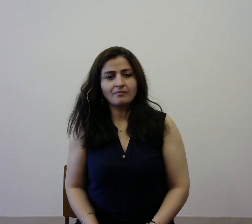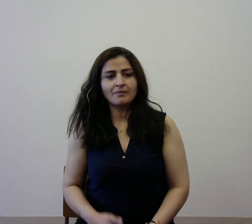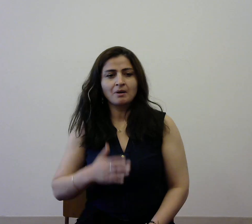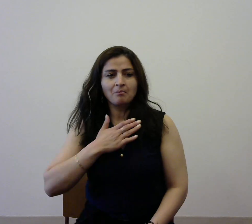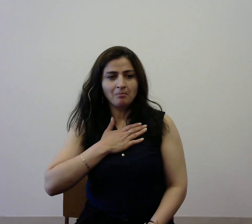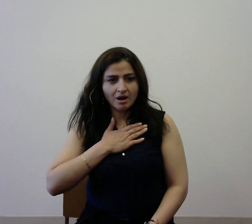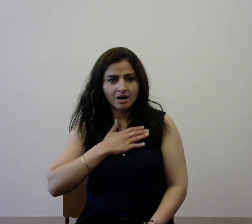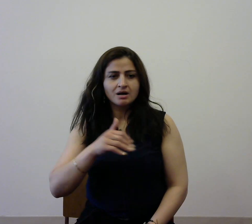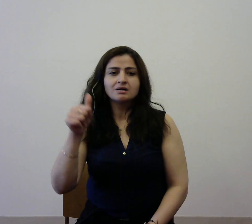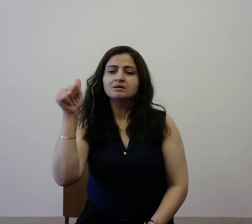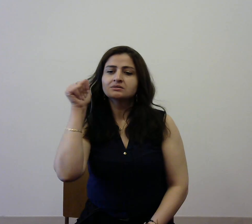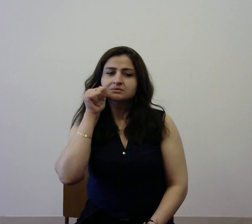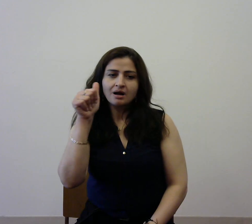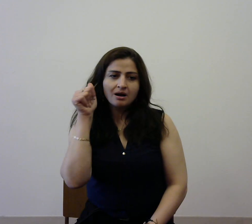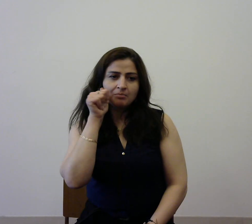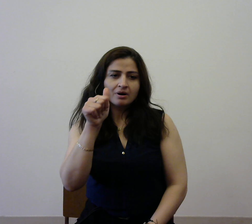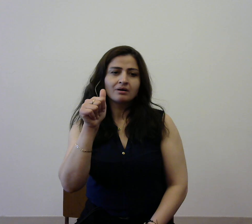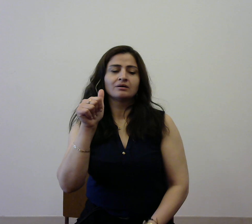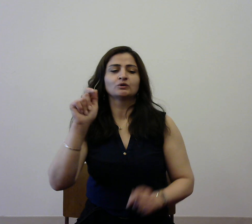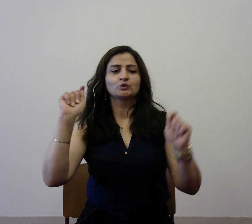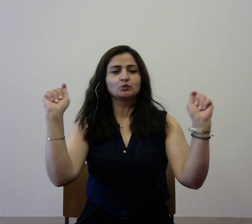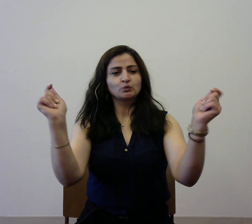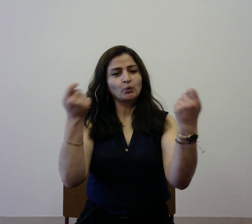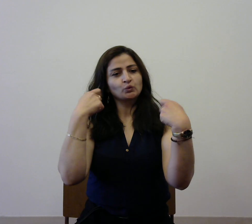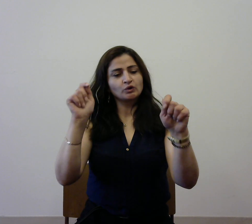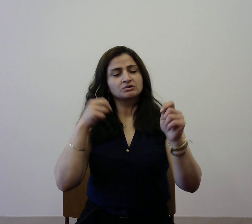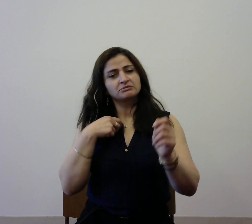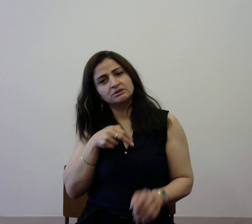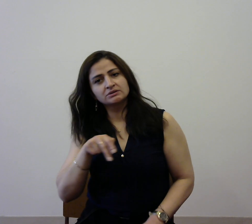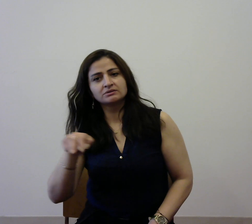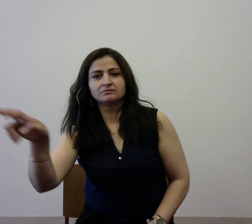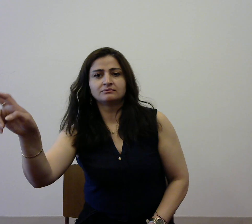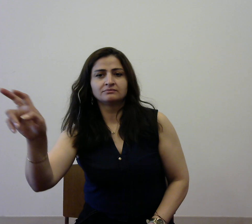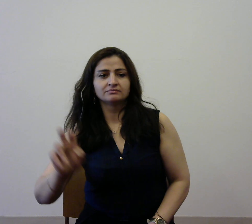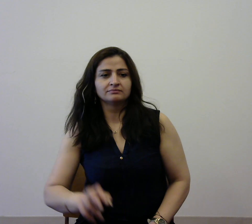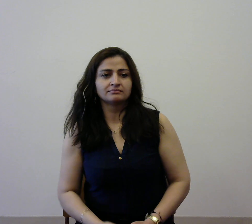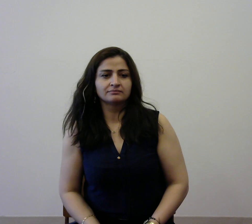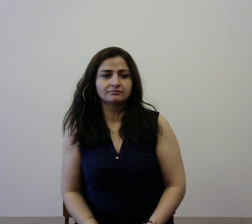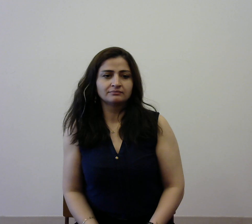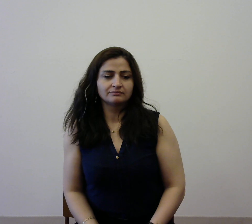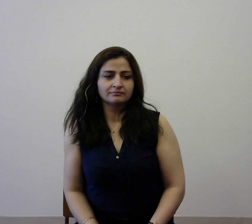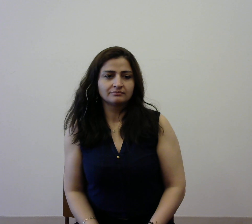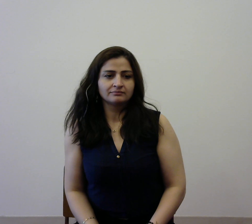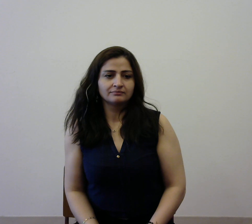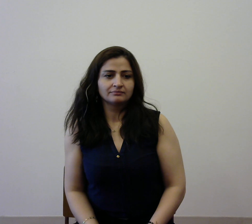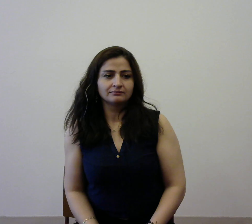Mən sabah toya gedirəm